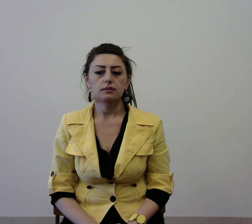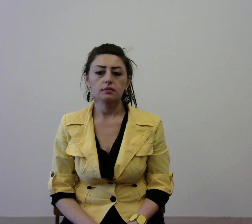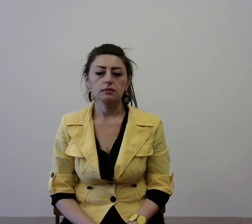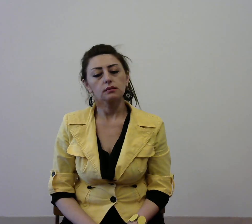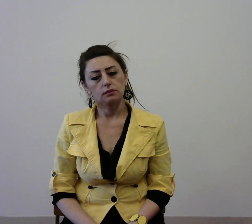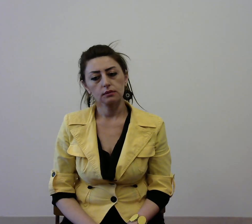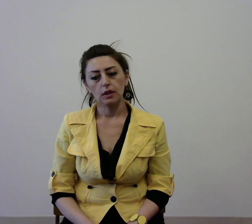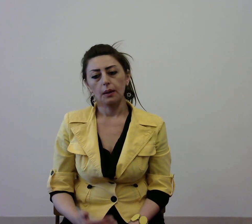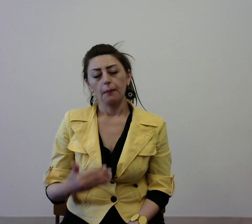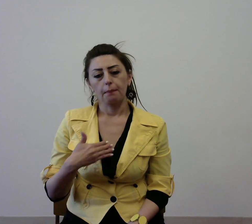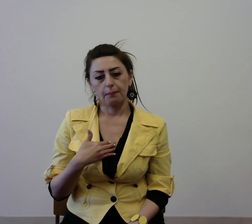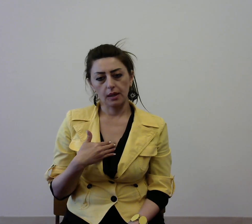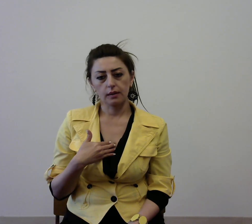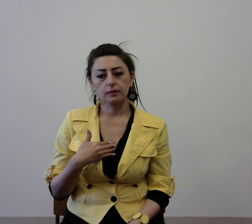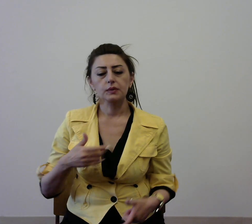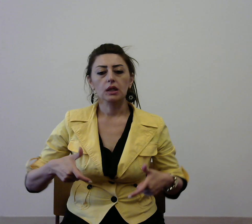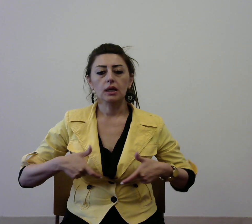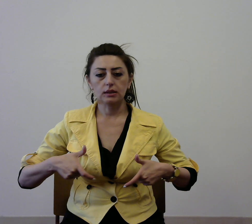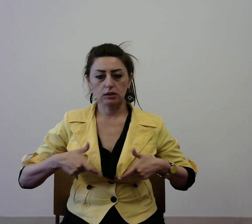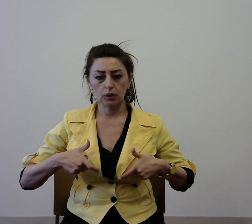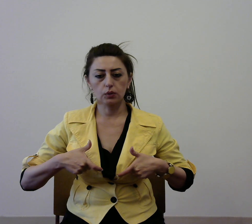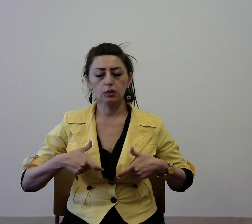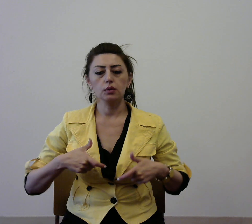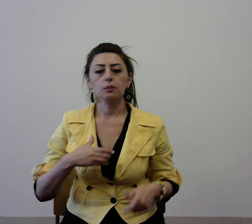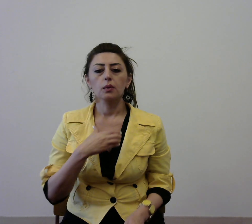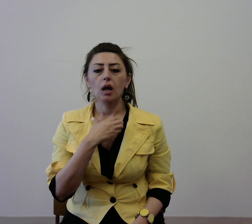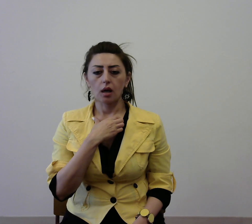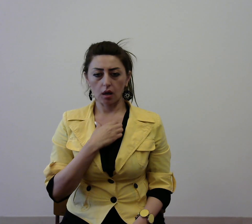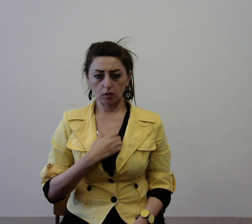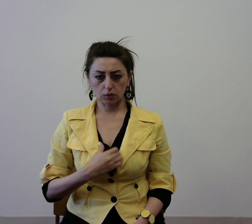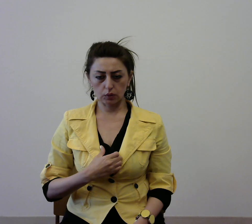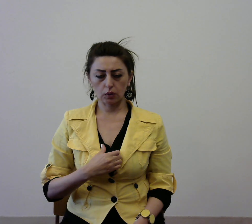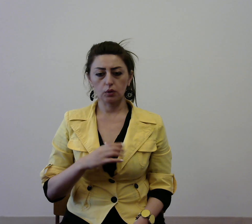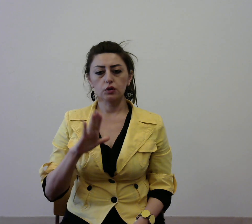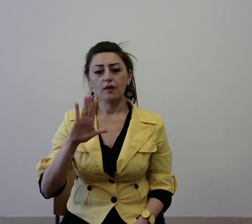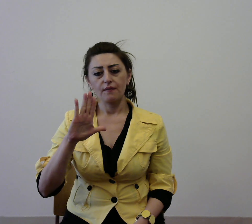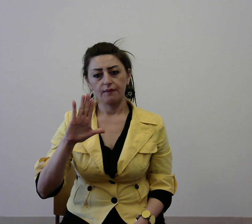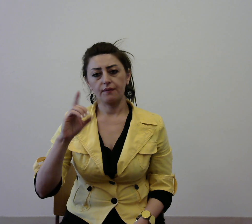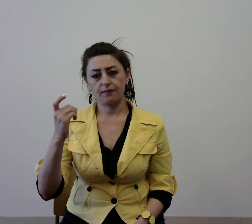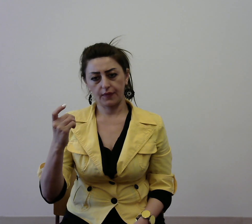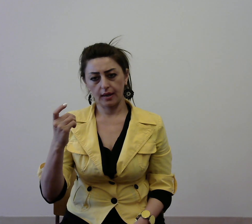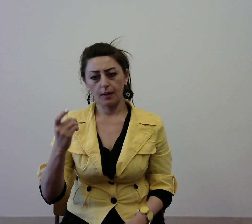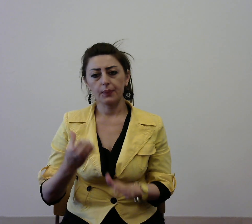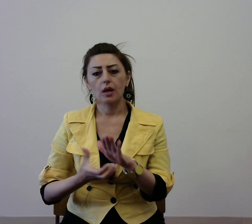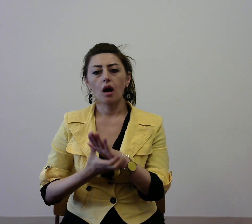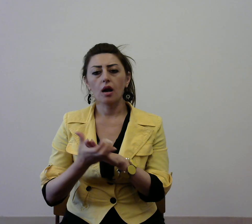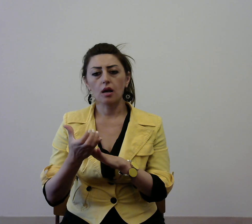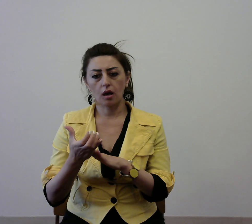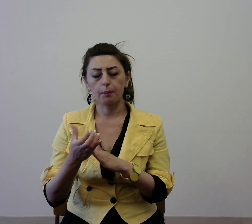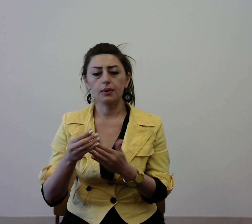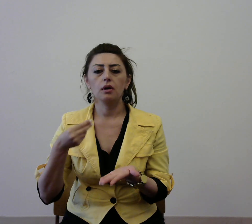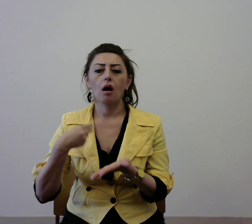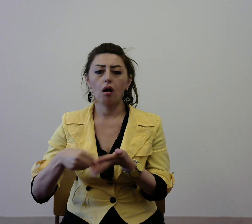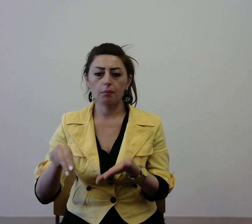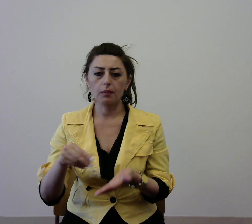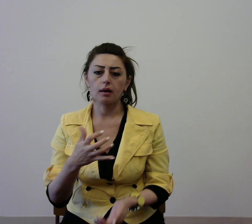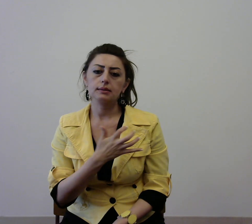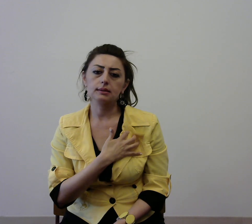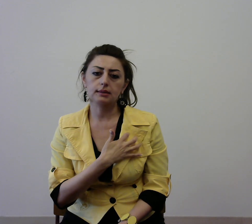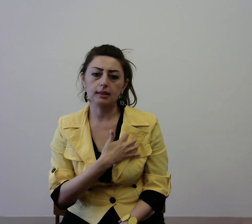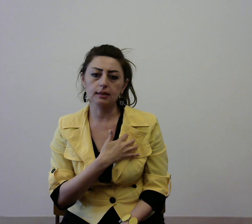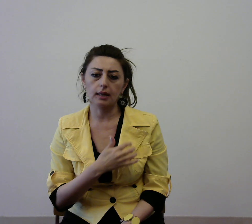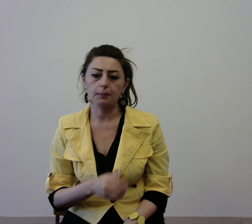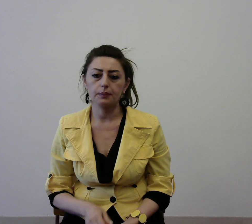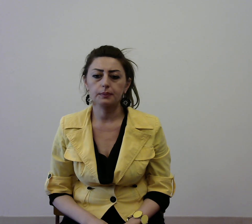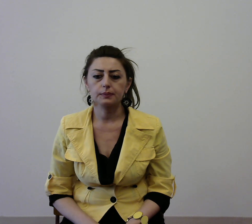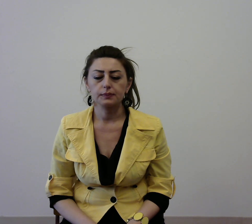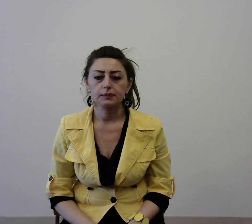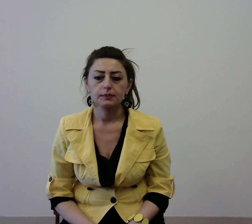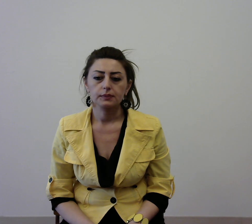Mən kostyum, qalstuk və ayaqqabı almaq istəyirəm